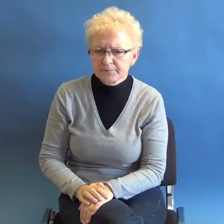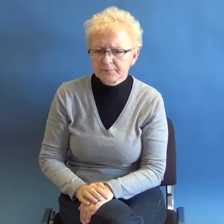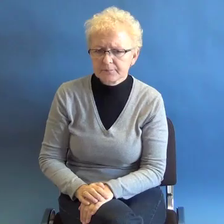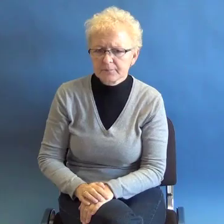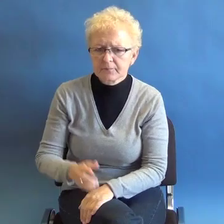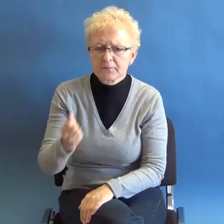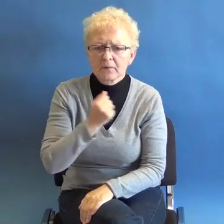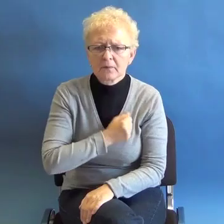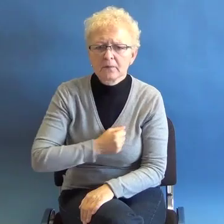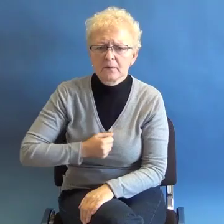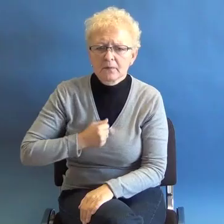Smutek.